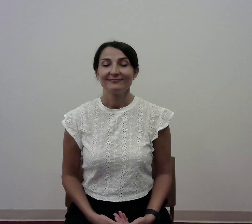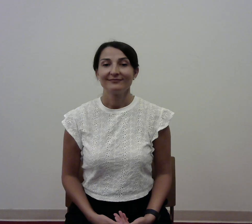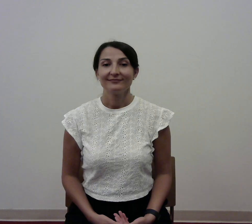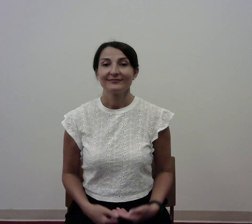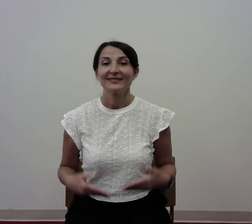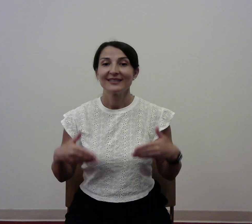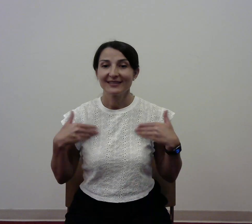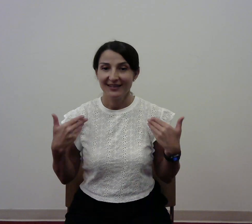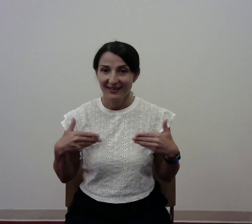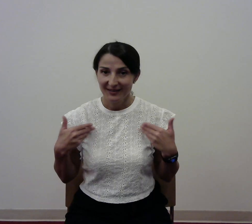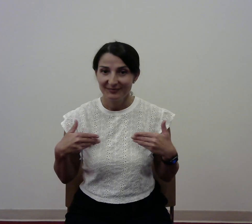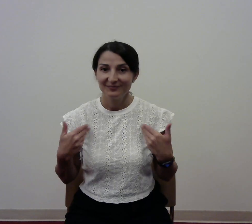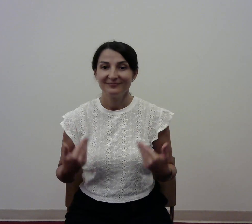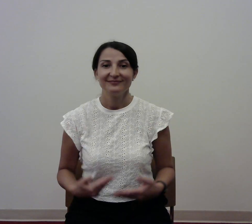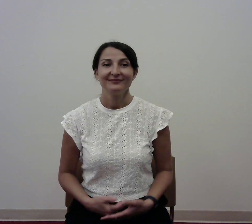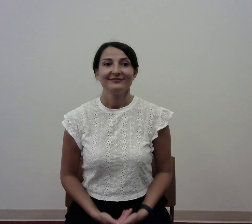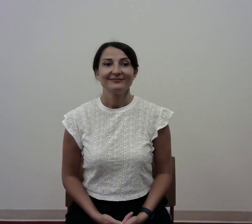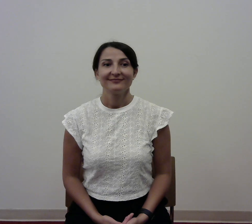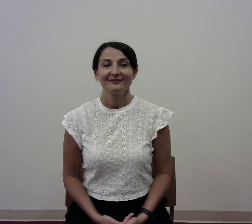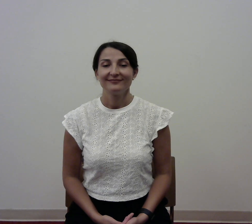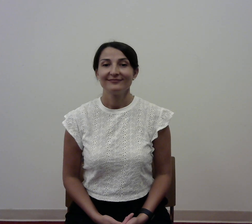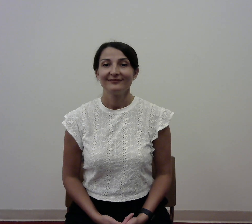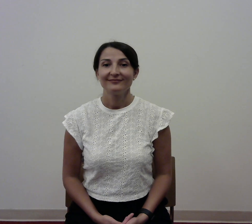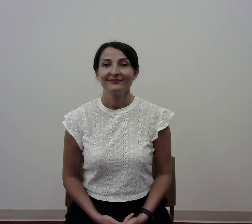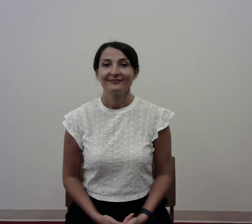Salam